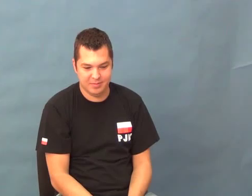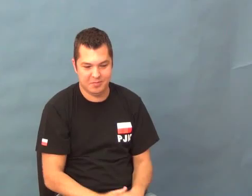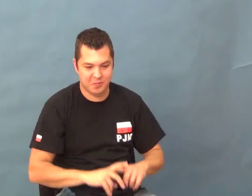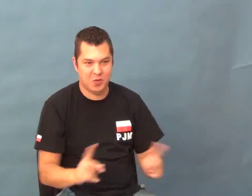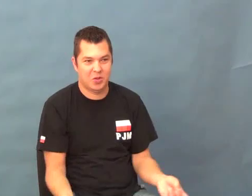Nie wolno.